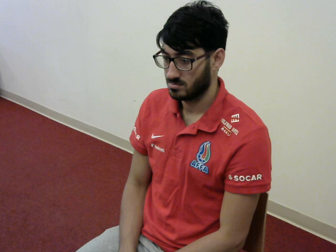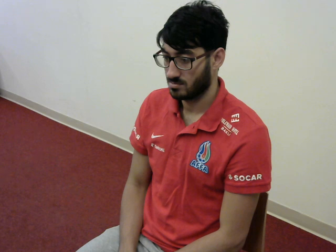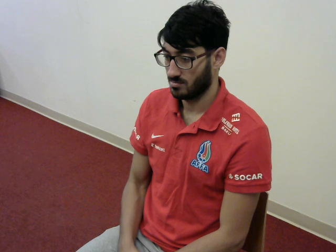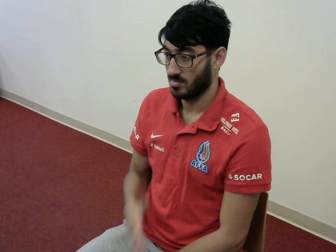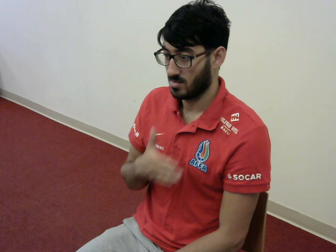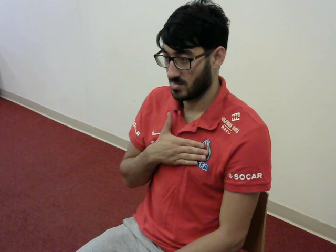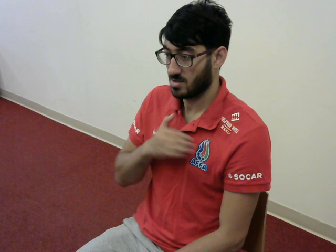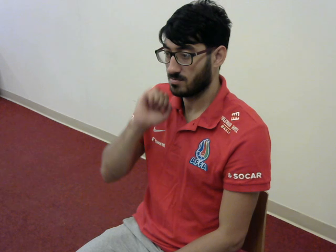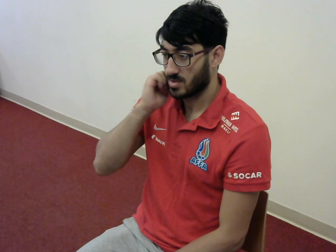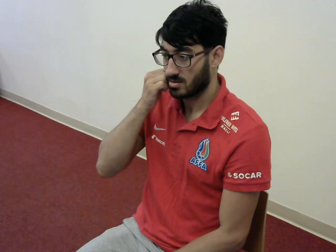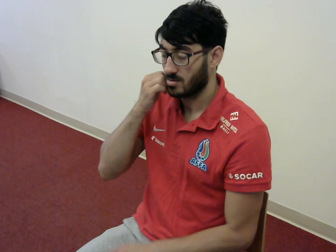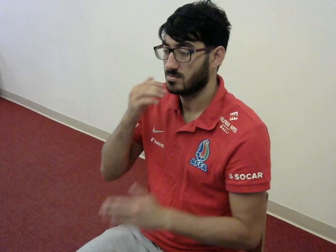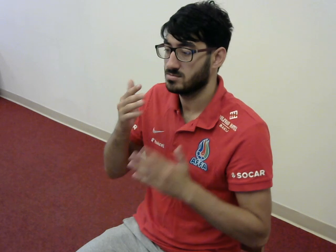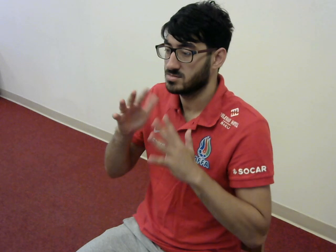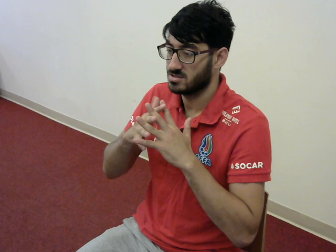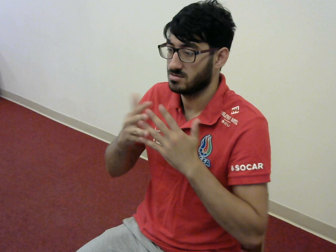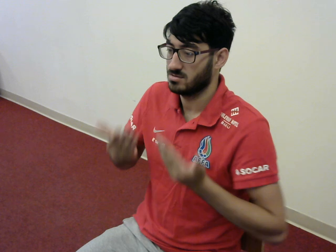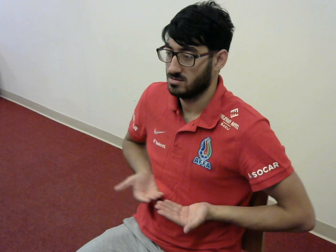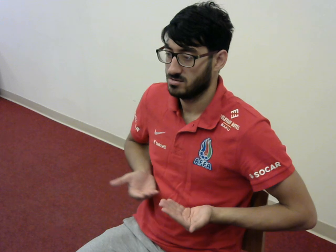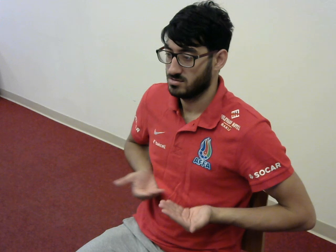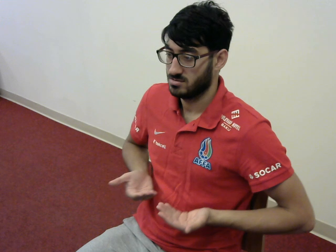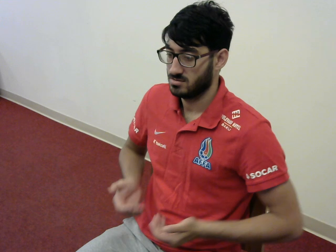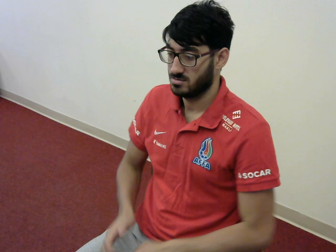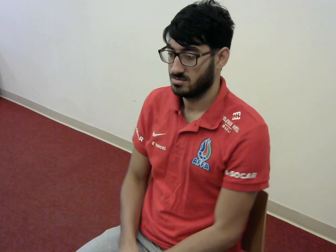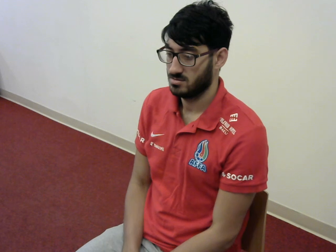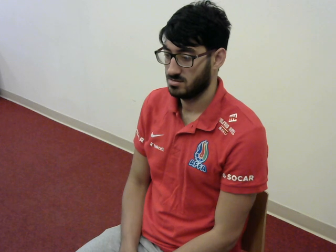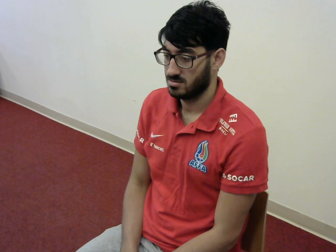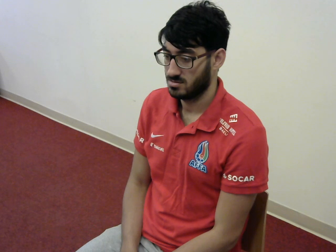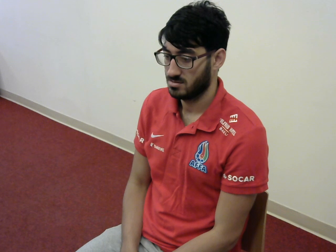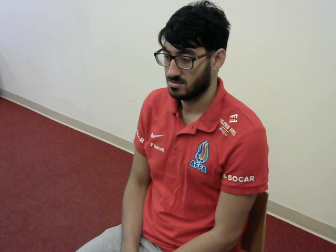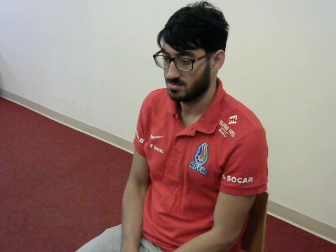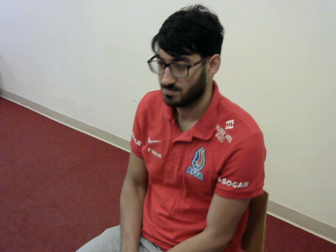Mənim nənəm kənddə yaşayır